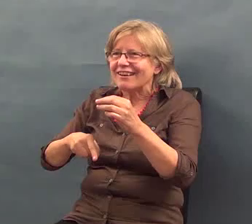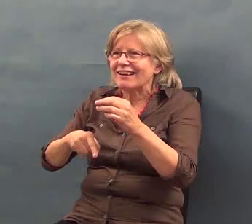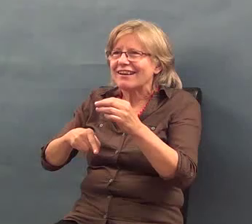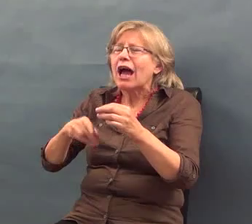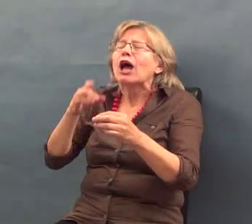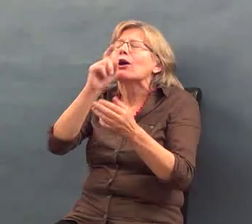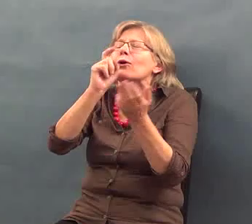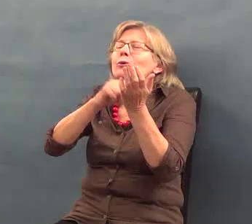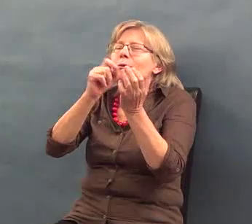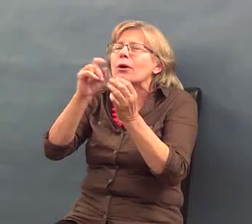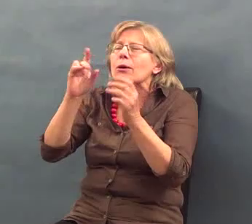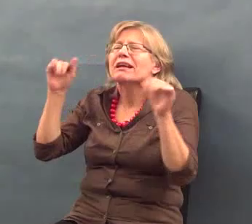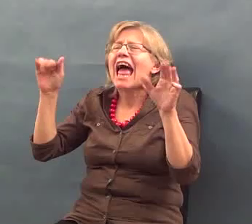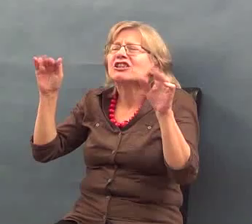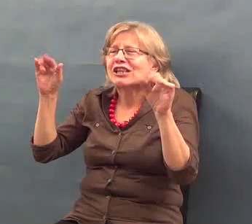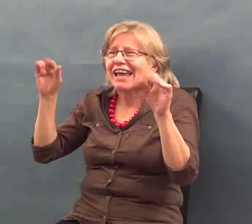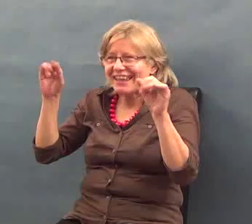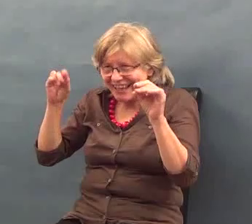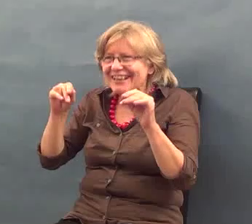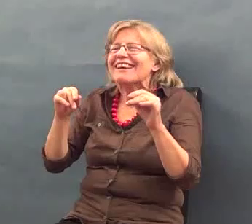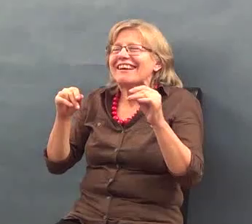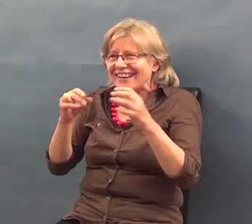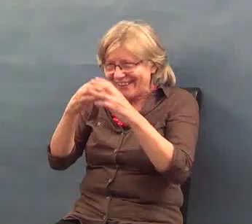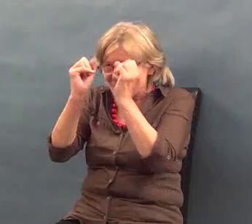Kurczątko, ptaszek wrzucił.